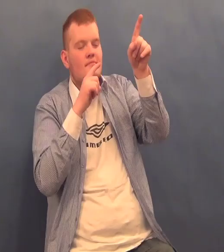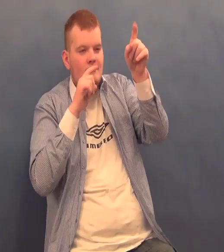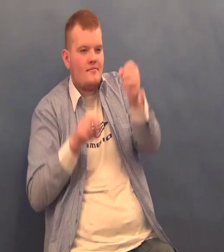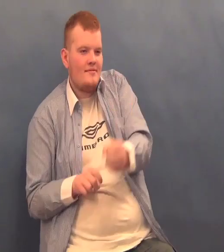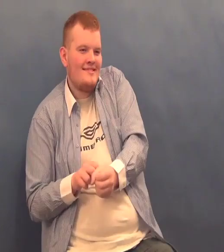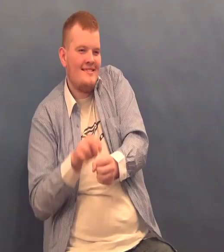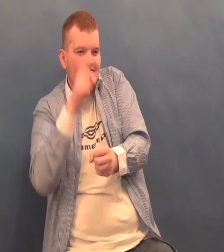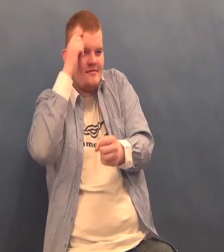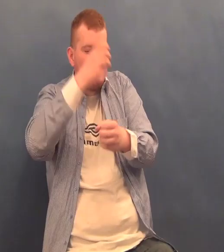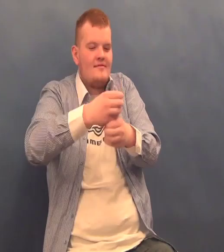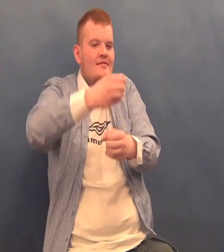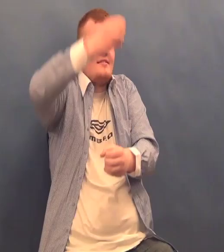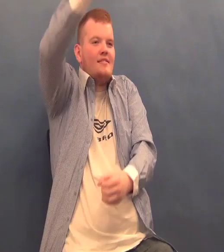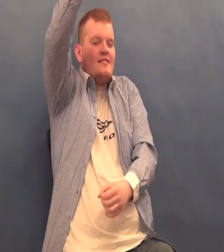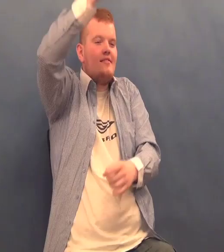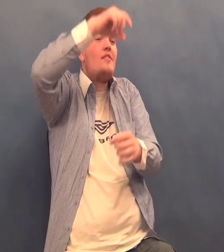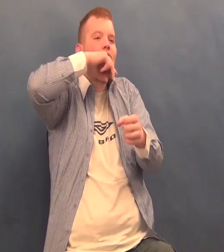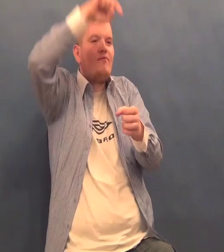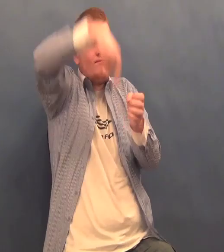Decyduje się i wchodzi, wiesz, po takiej rurze, co w niej woda spływa.